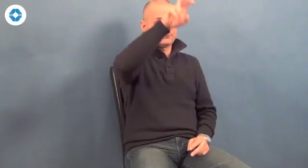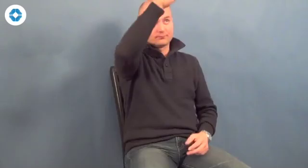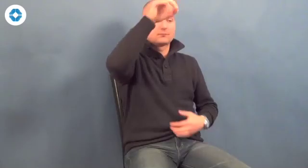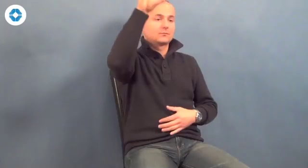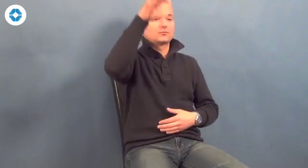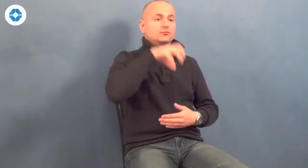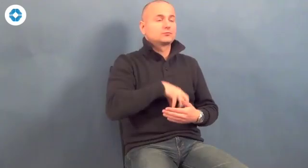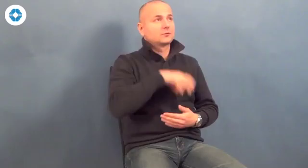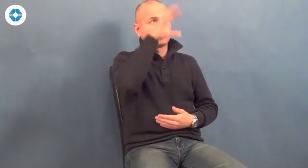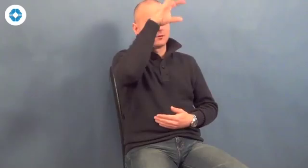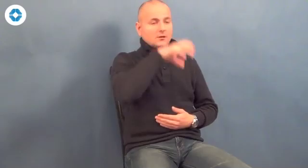Zrywa gruszki do fartucha.